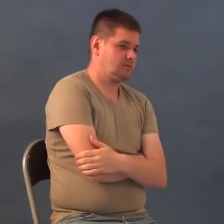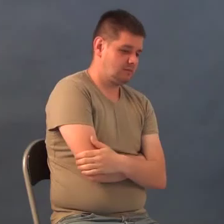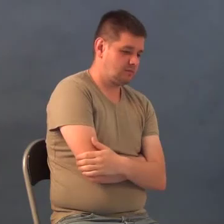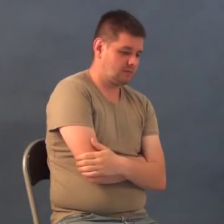Też.